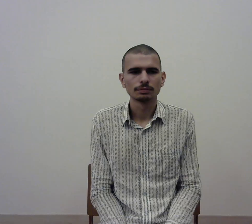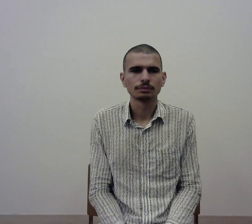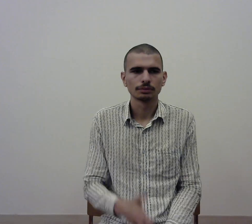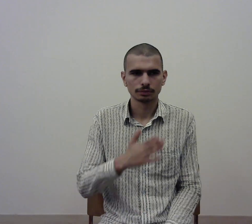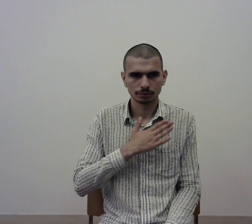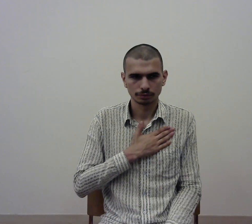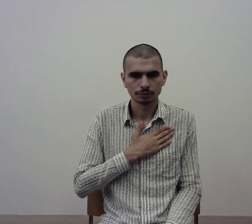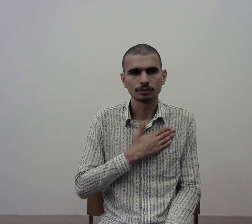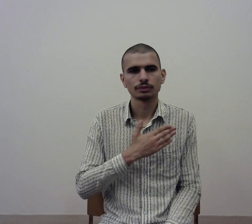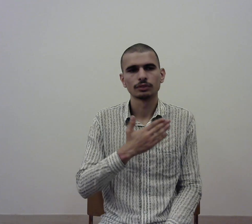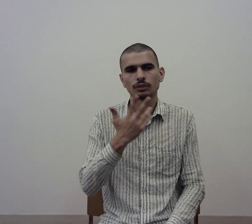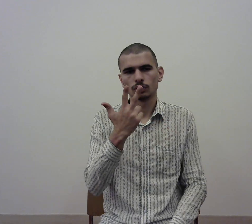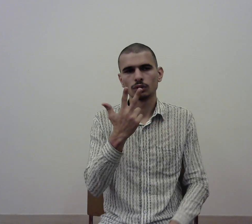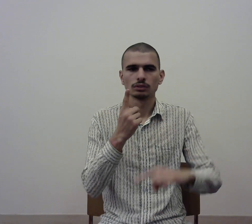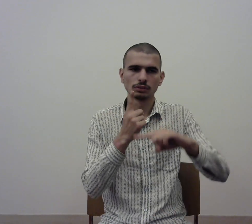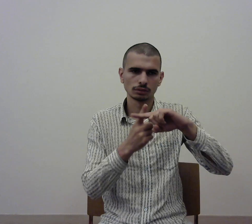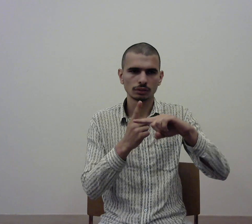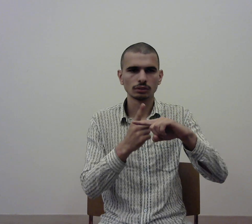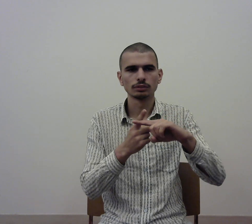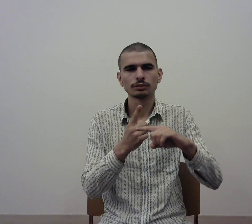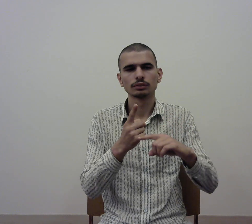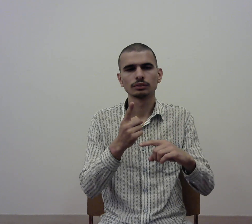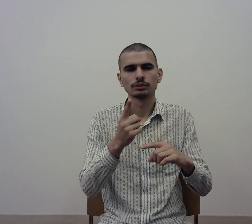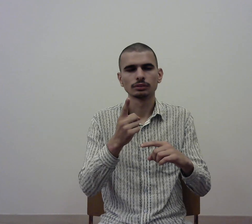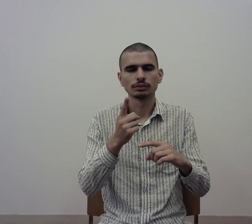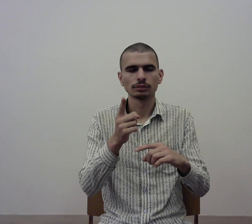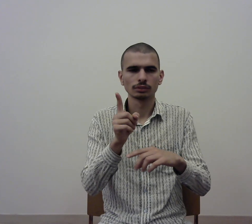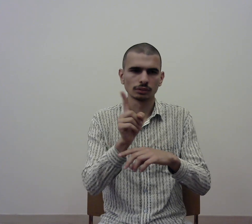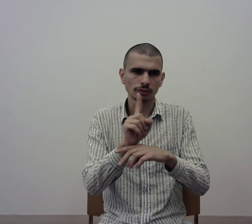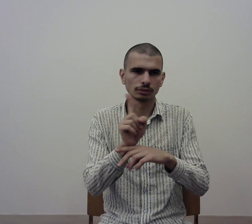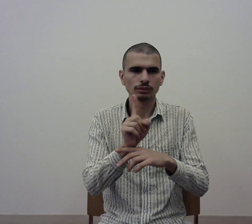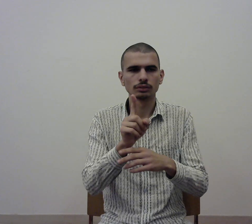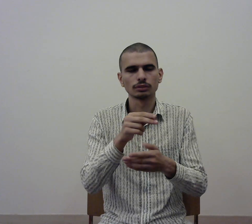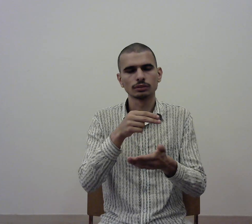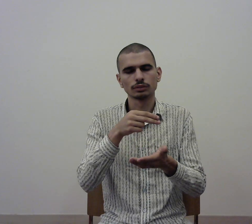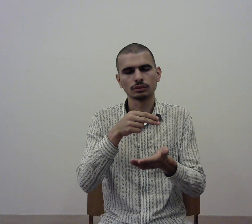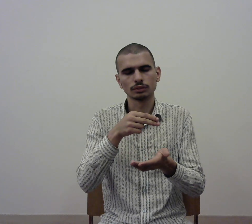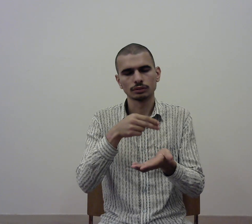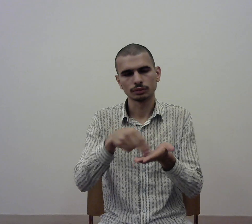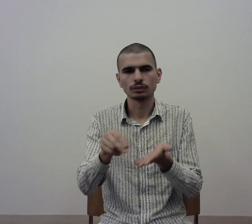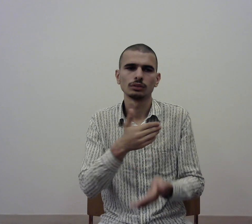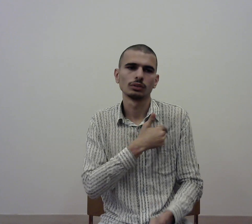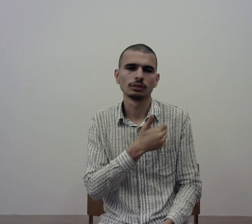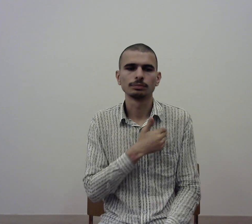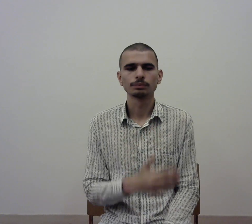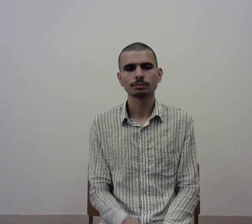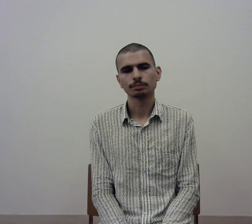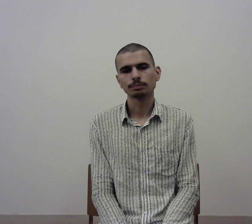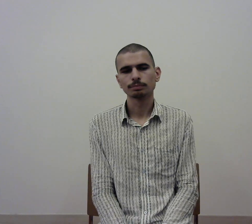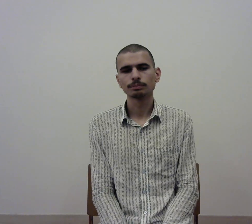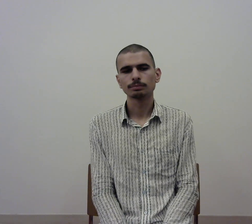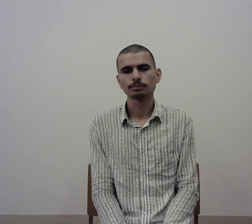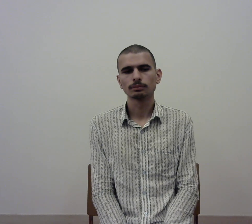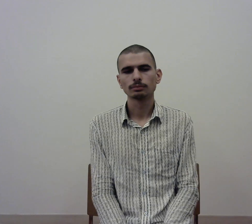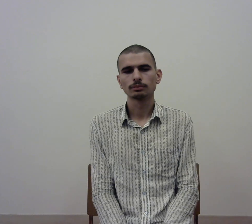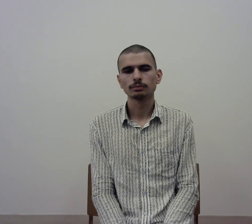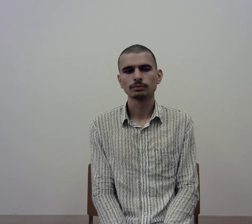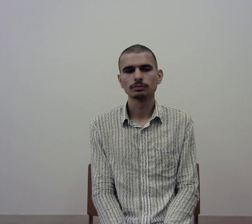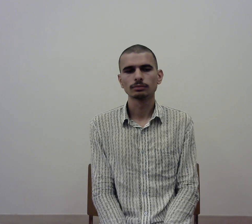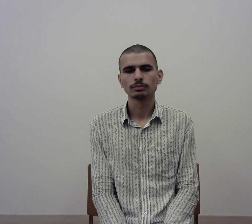Mən 3 ədəd qələm almaq istərdim